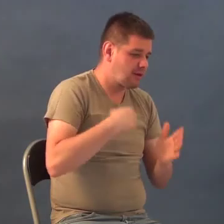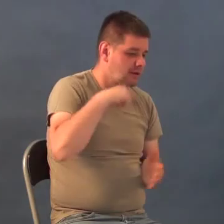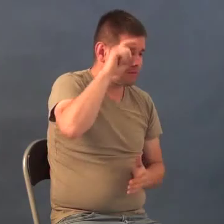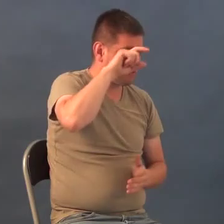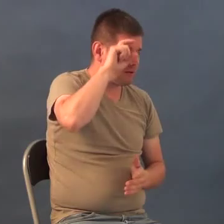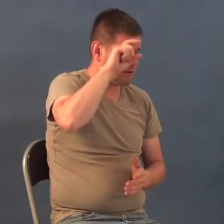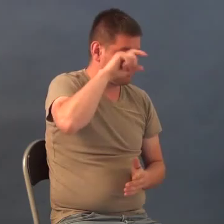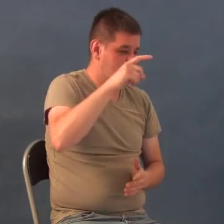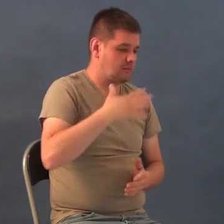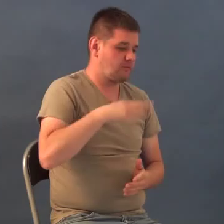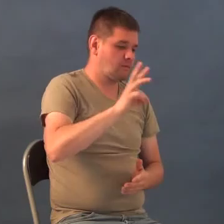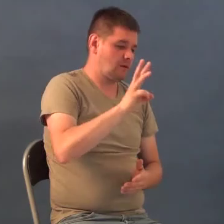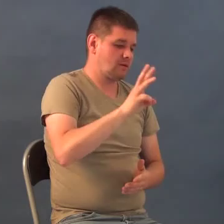Mam we wtorek.